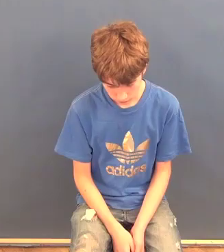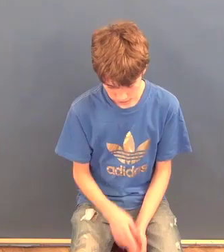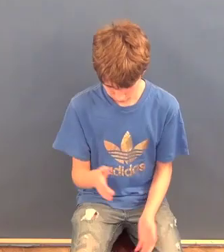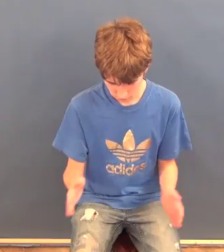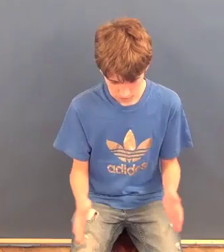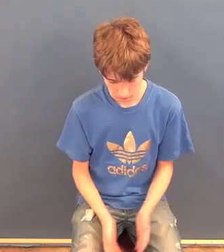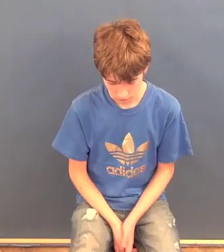To jest większe.